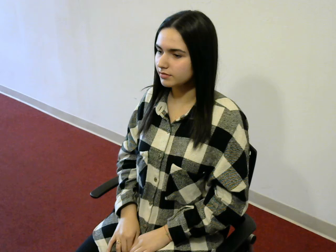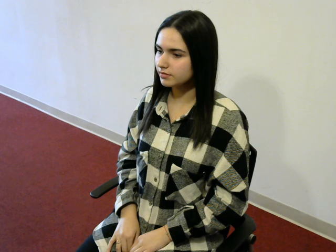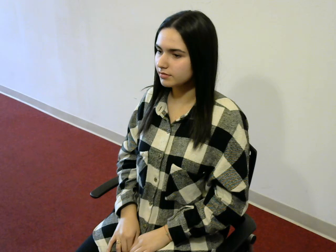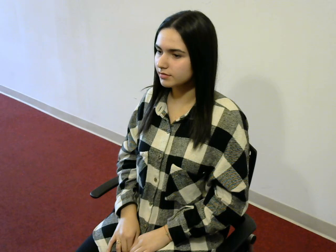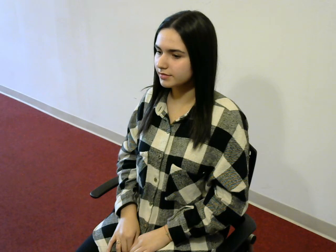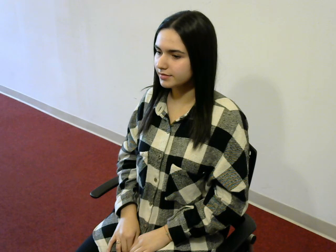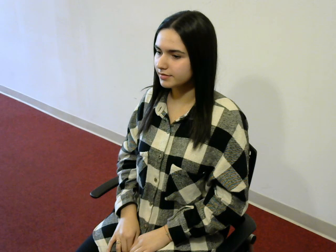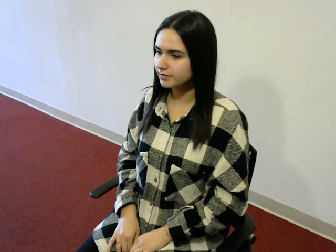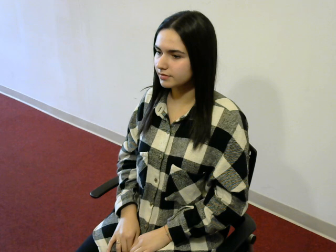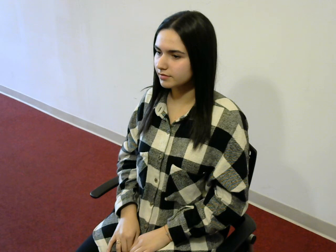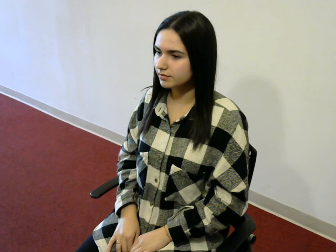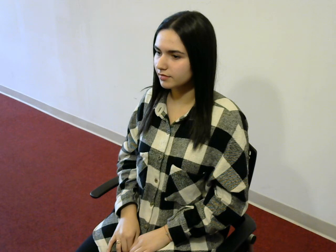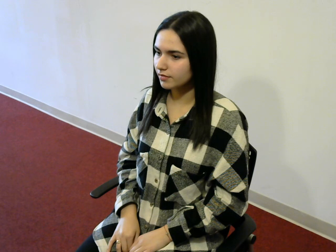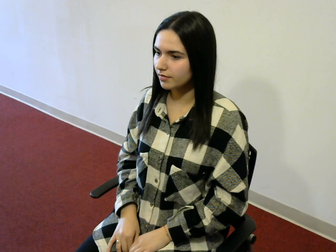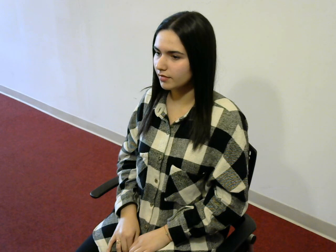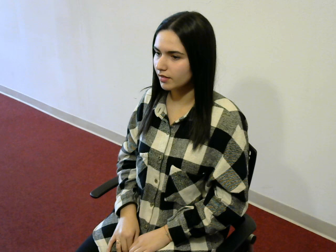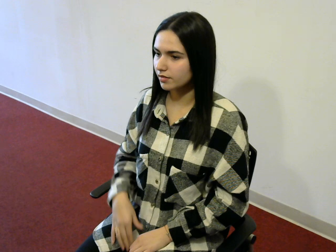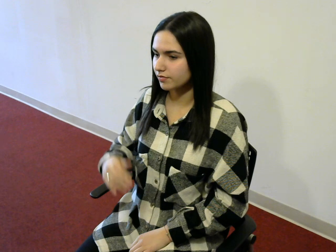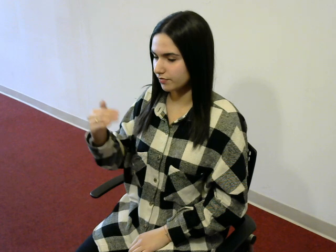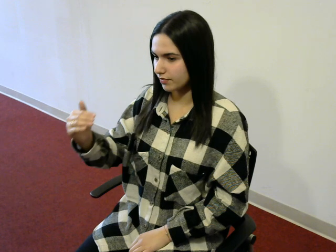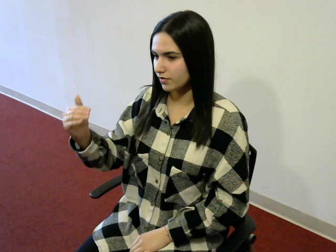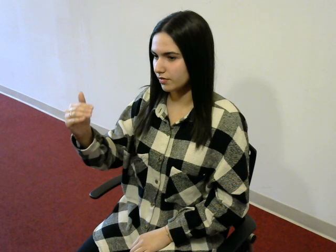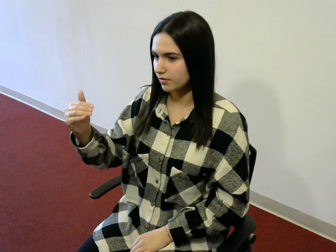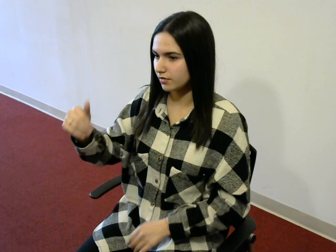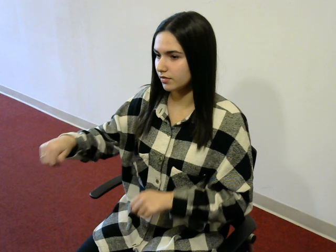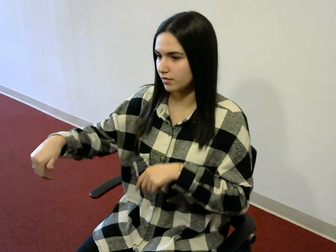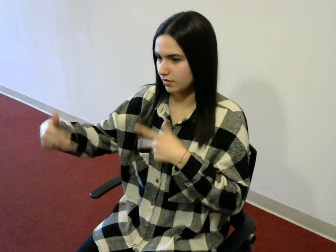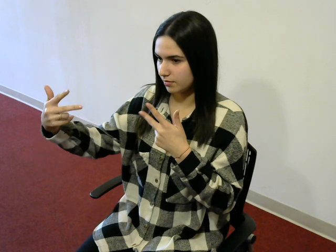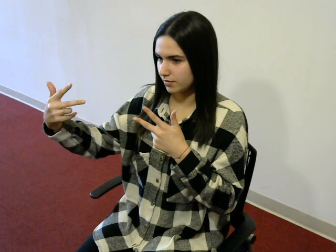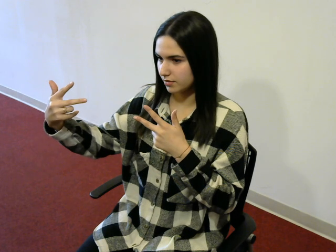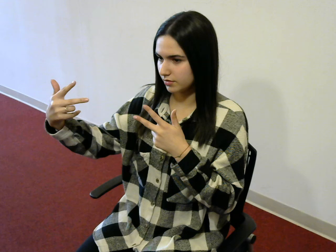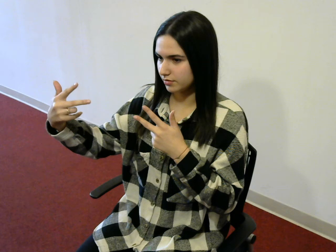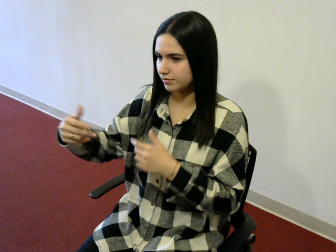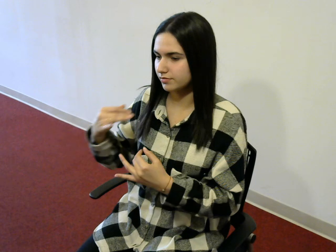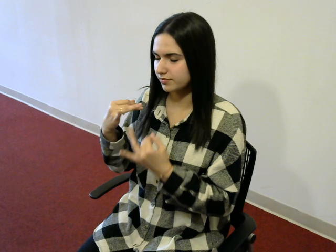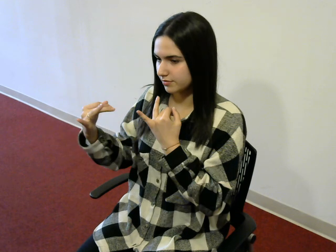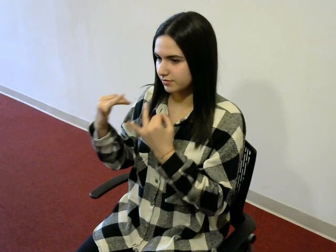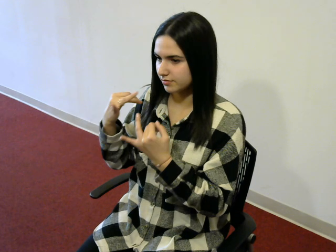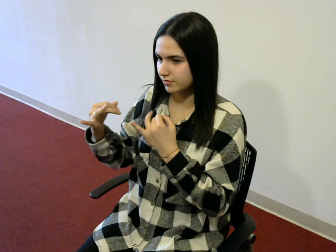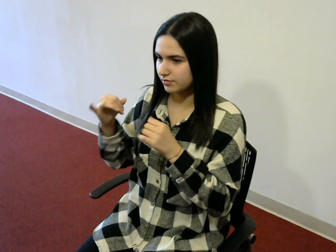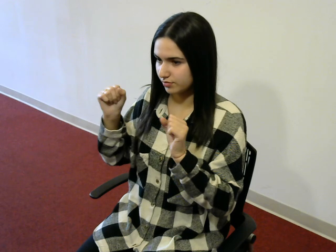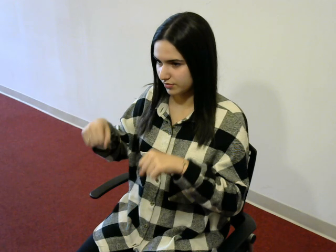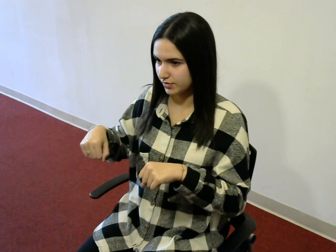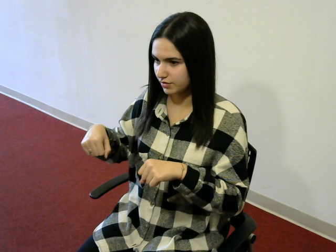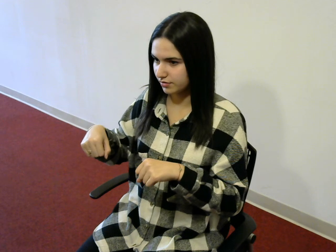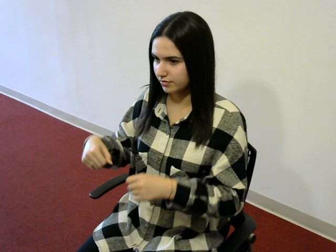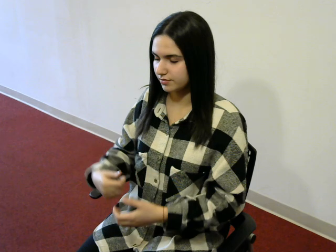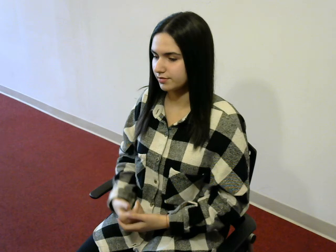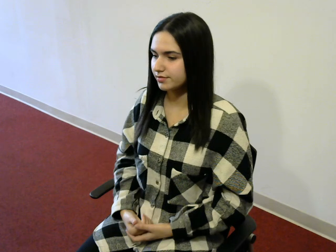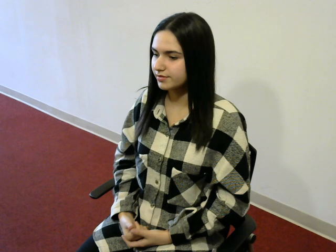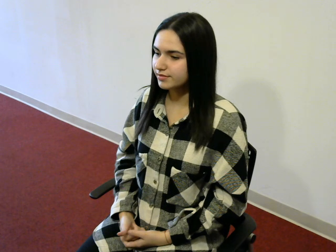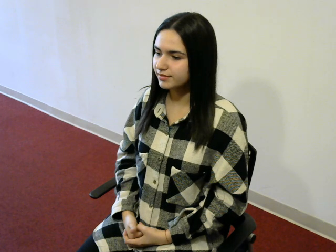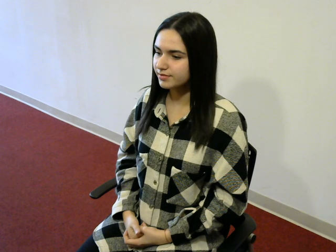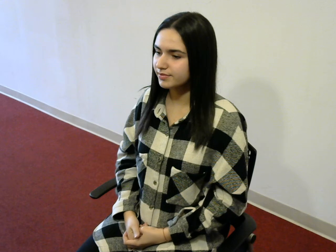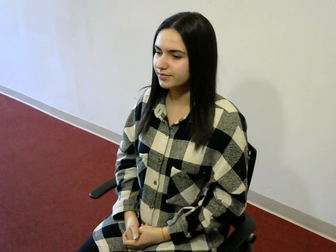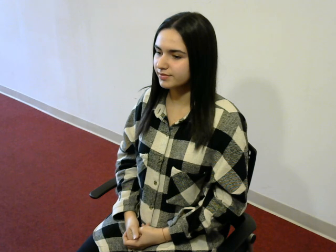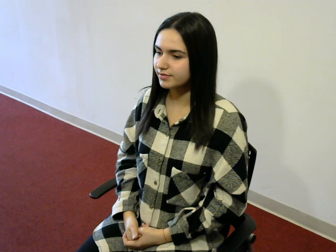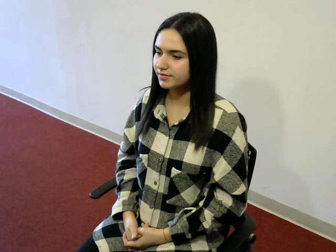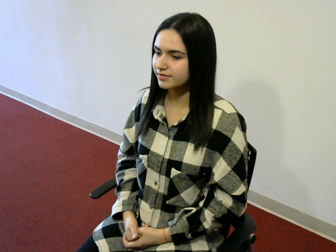Sizinlə görüntülü danışmaq olar?